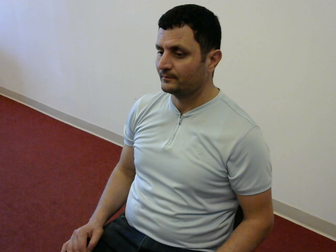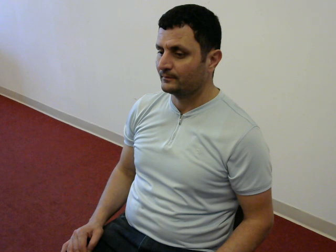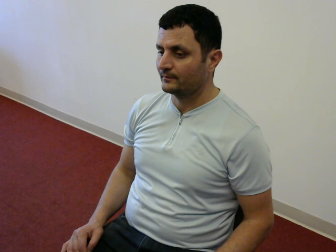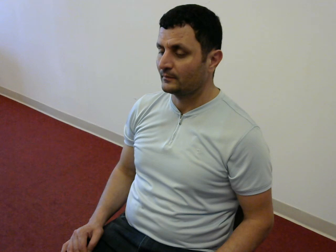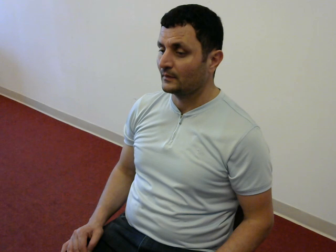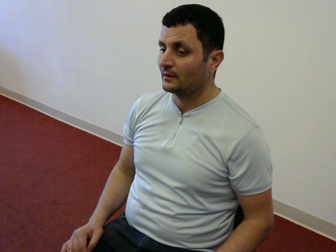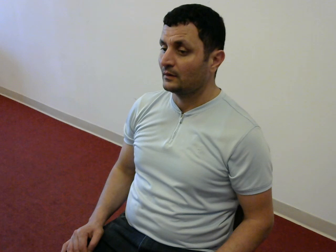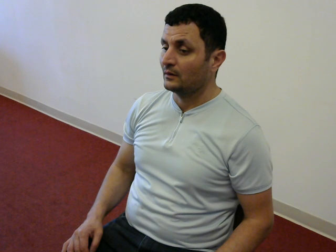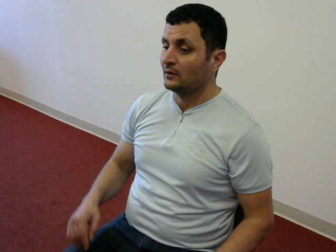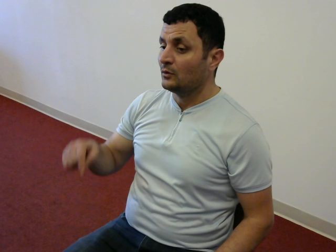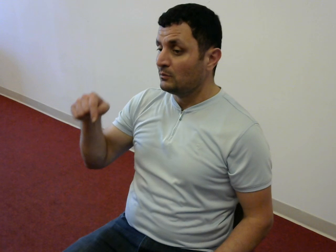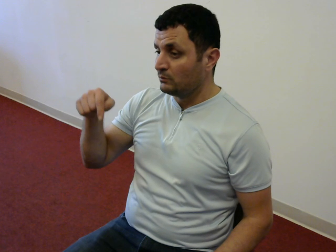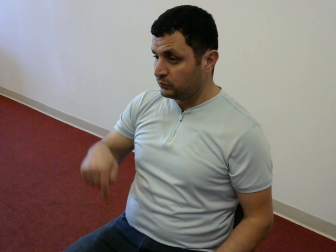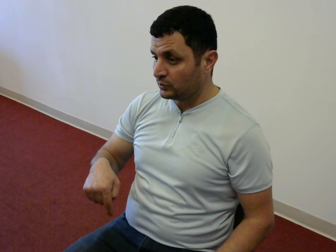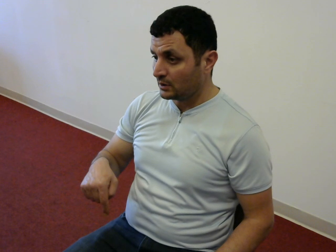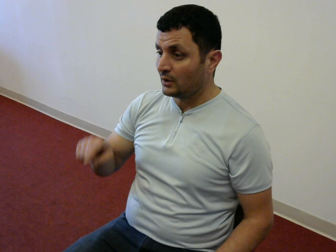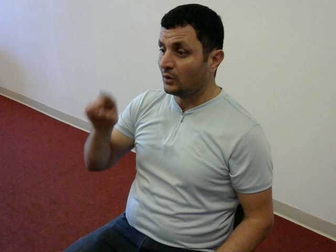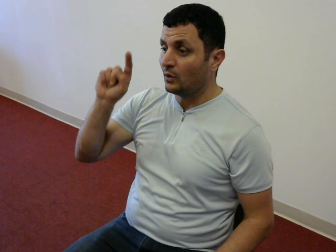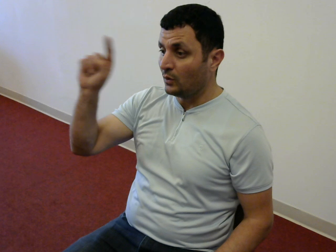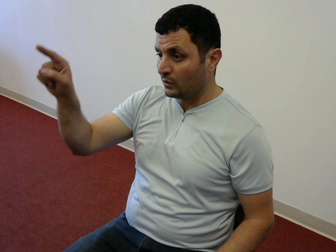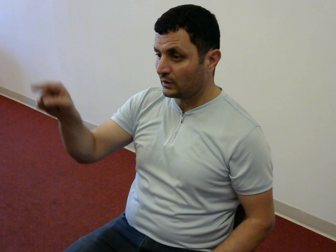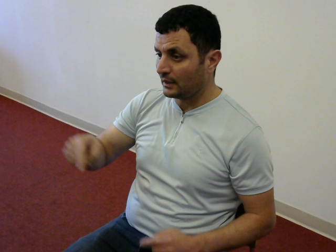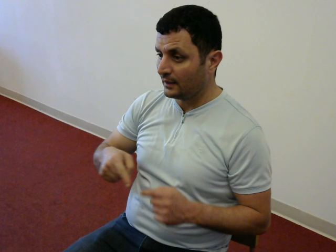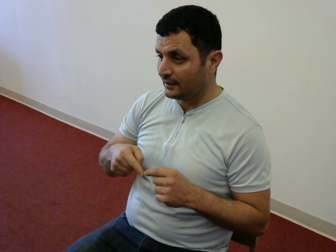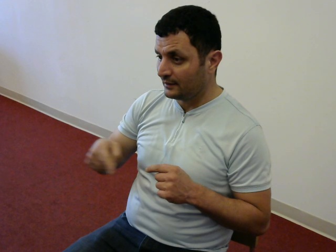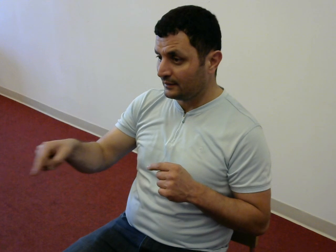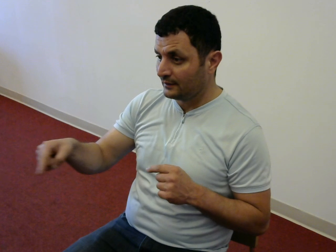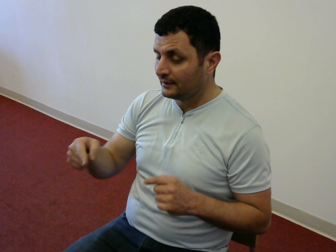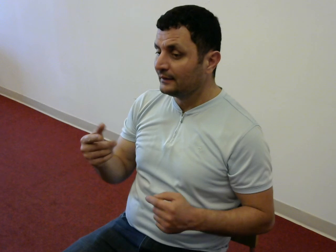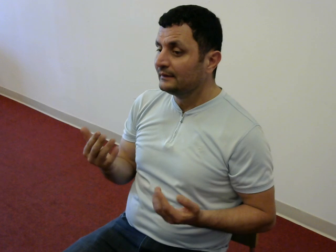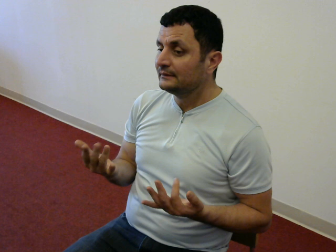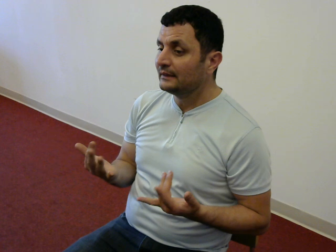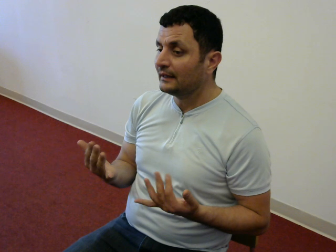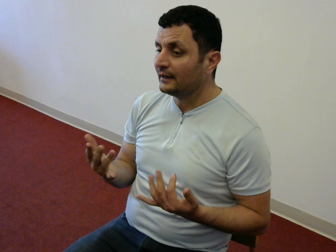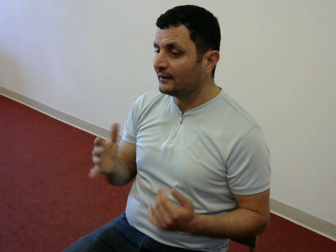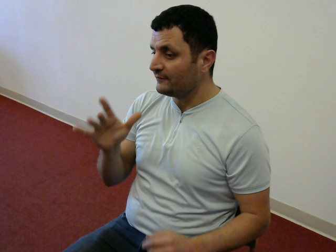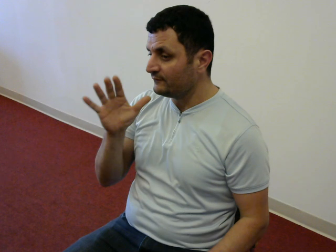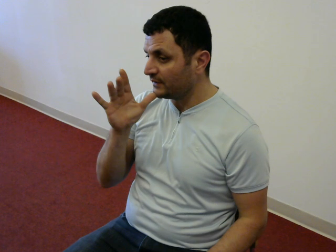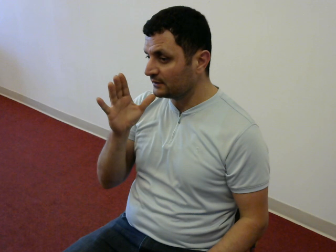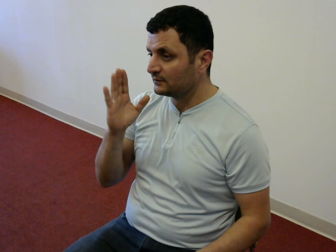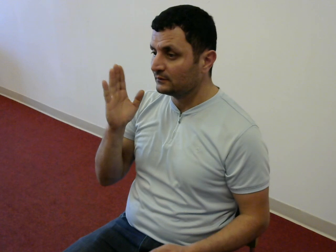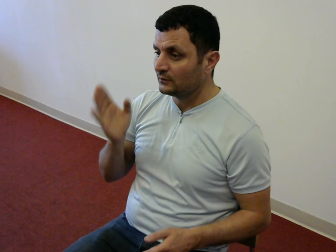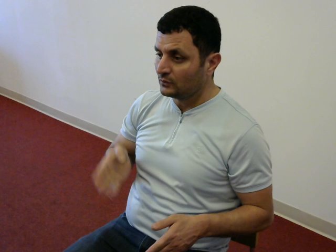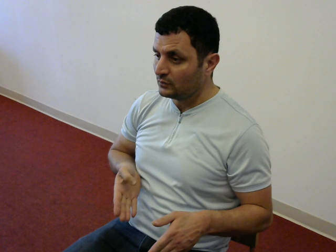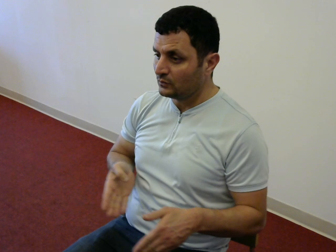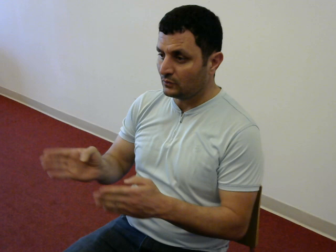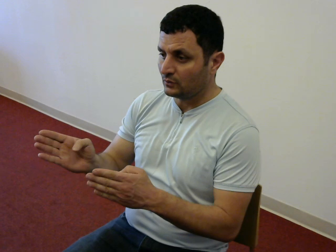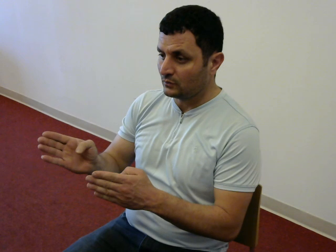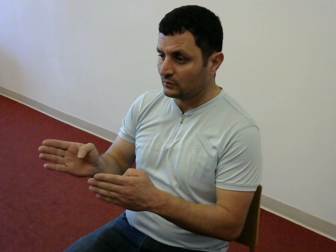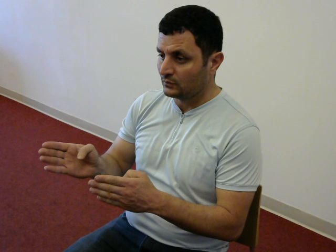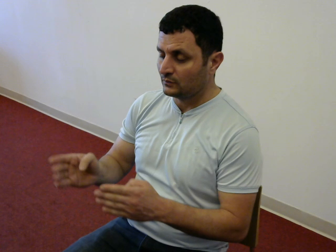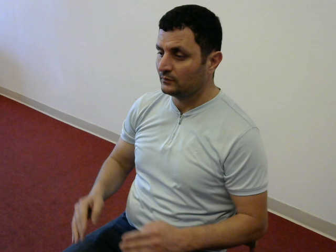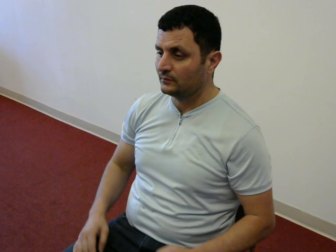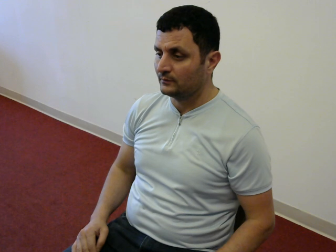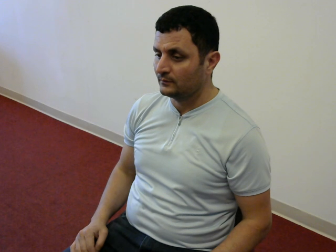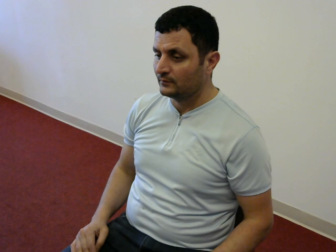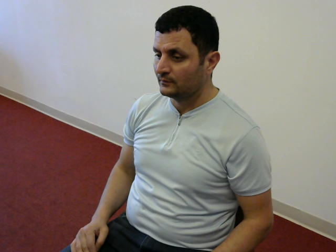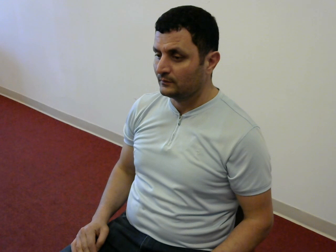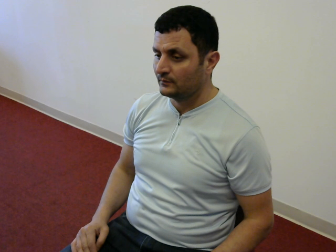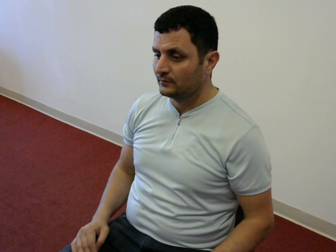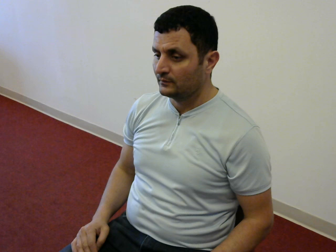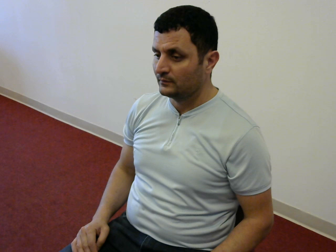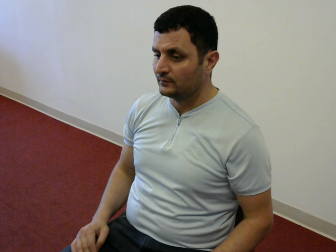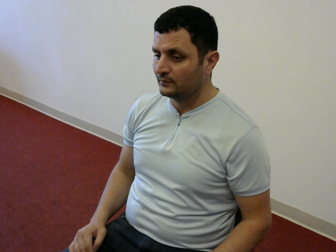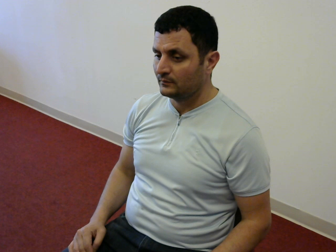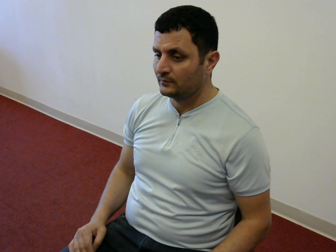Burdan oraya nə qədər vaxt yoldur?